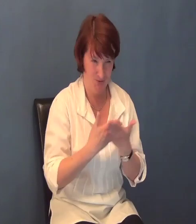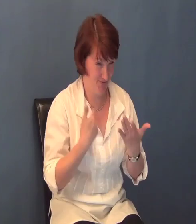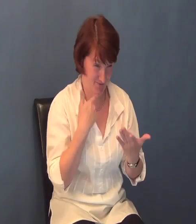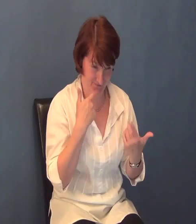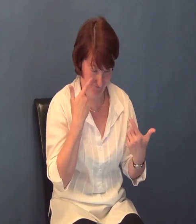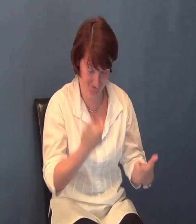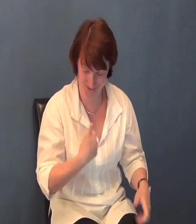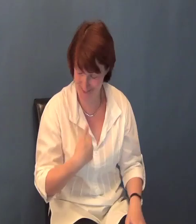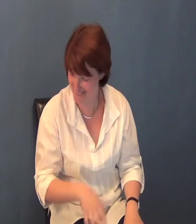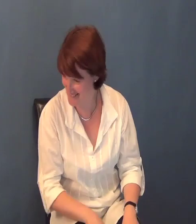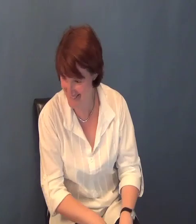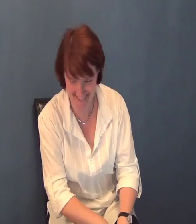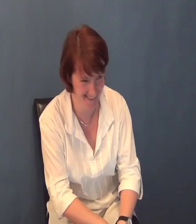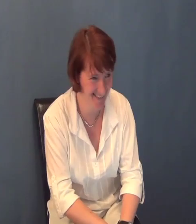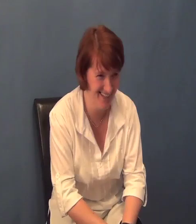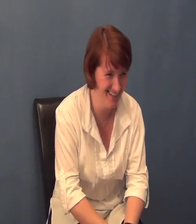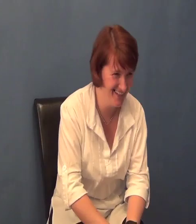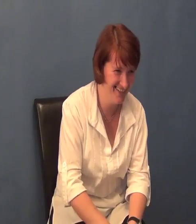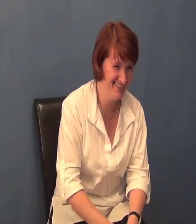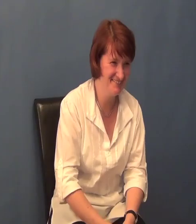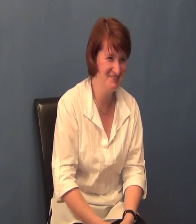Z rysunkiem - jak wcześniej powiedziałam, ciężko mi jest.